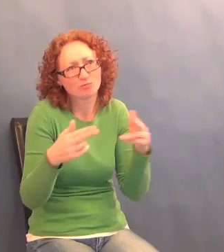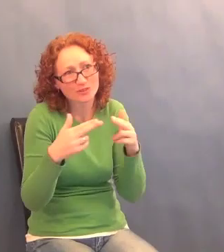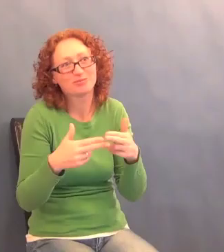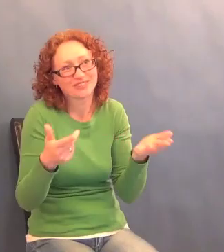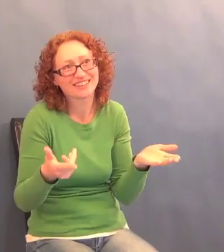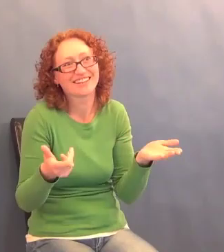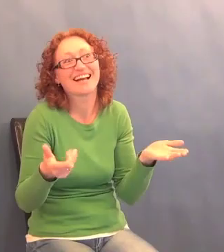Można się umówić.